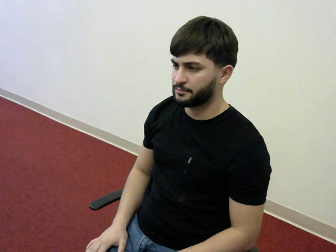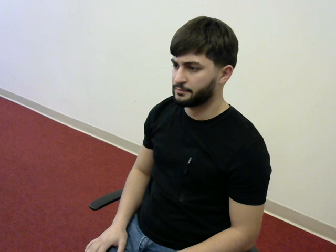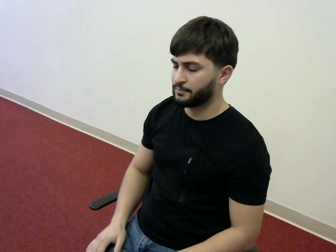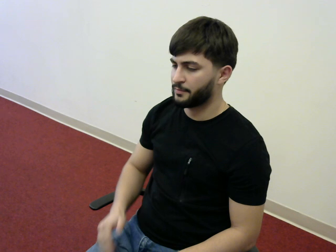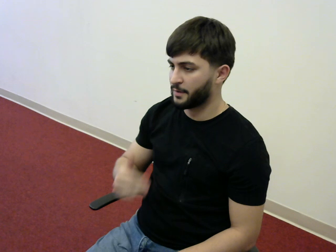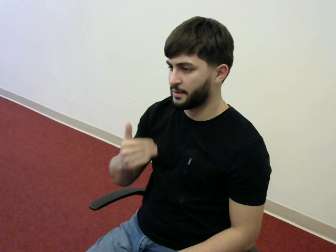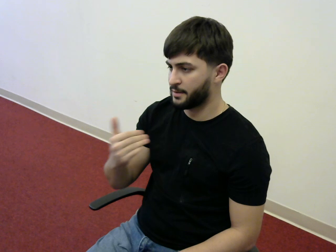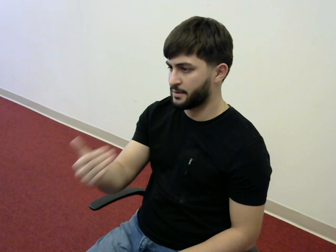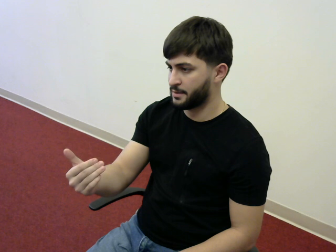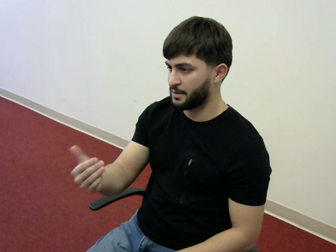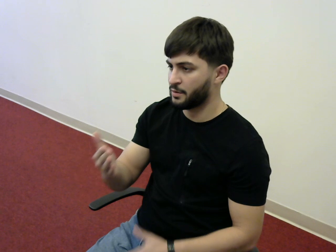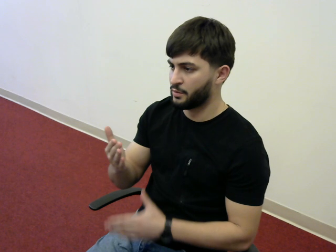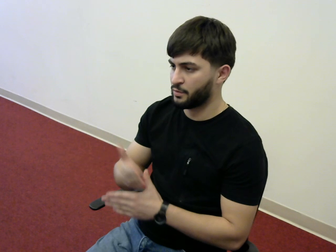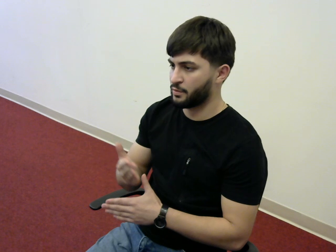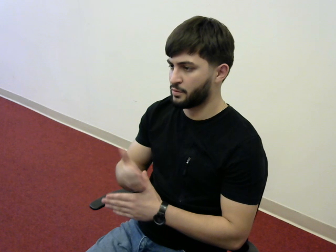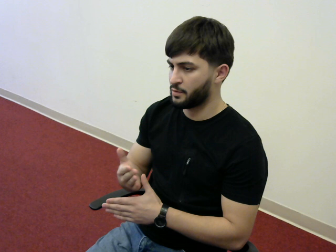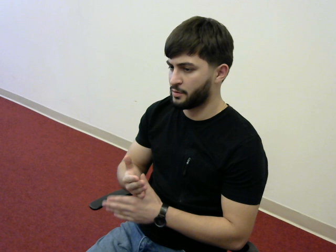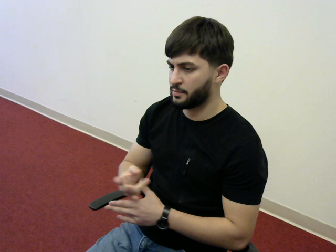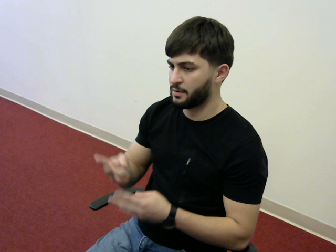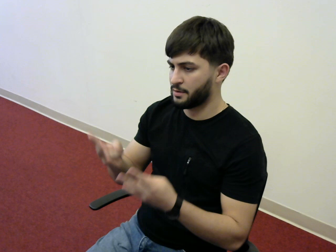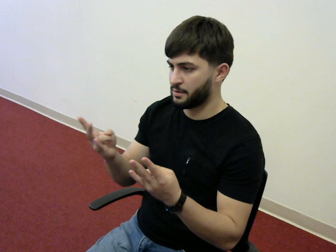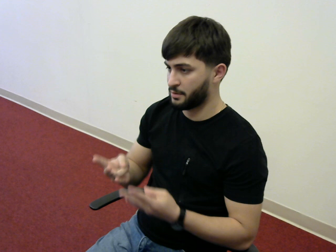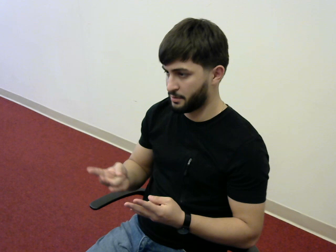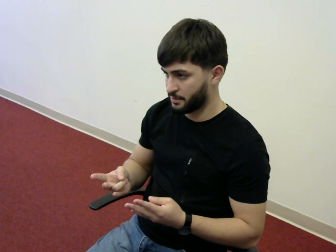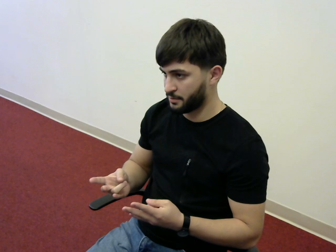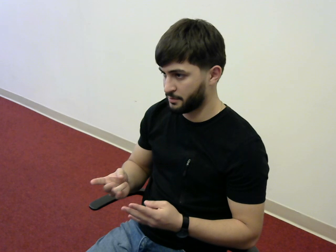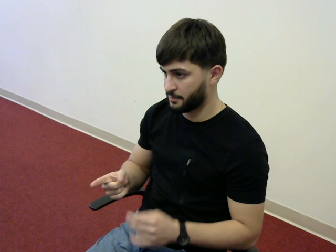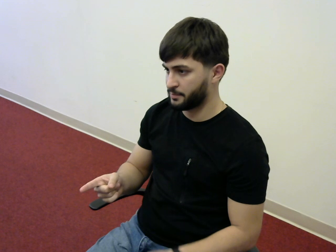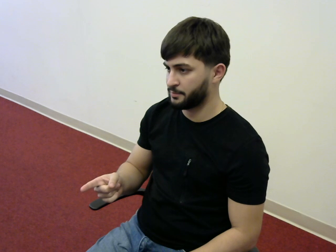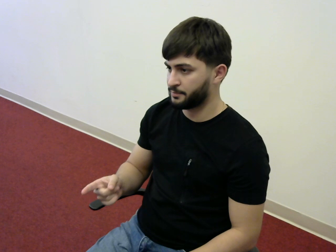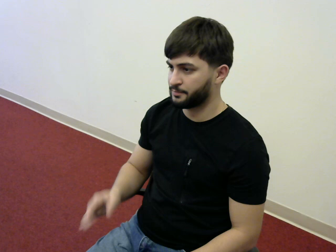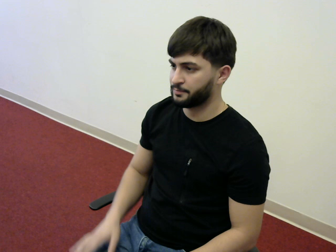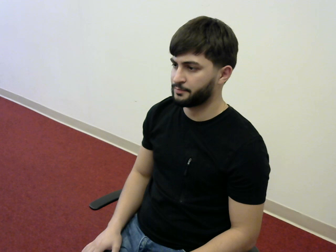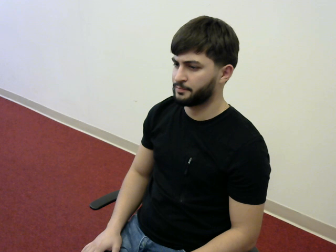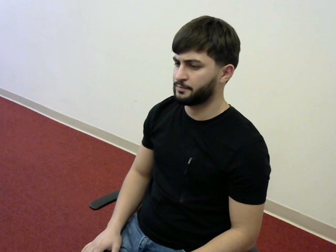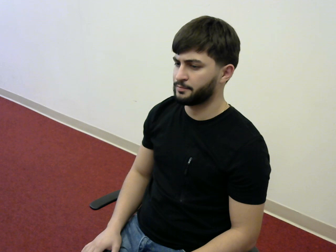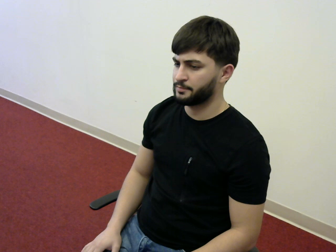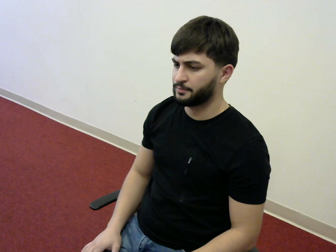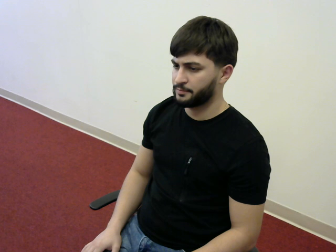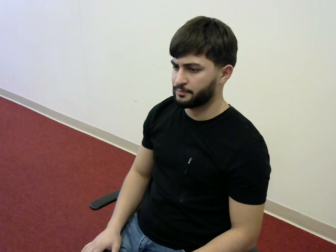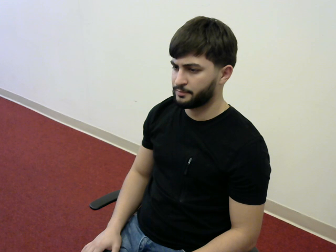Sizə kömək lazımdır mı?